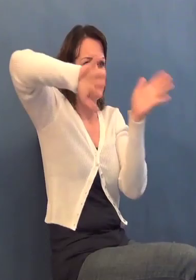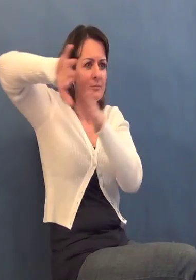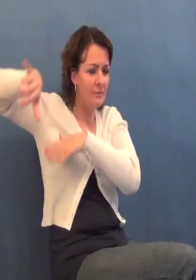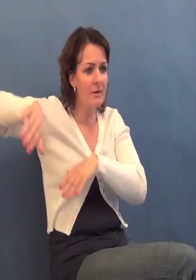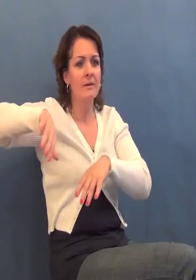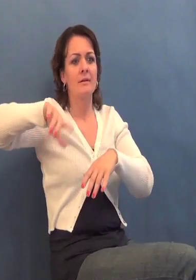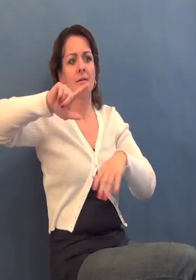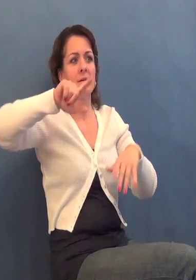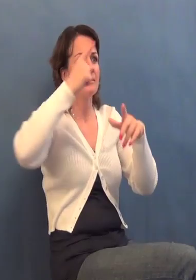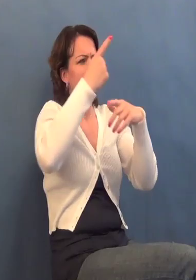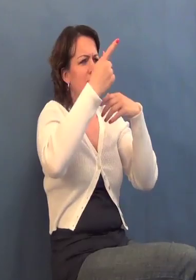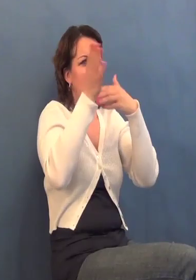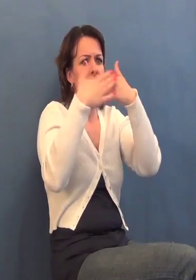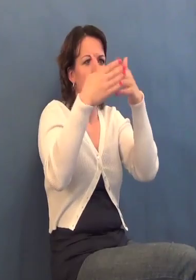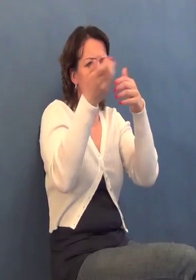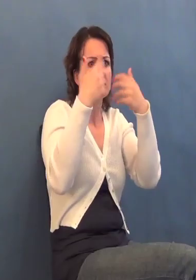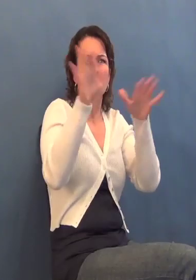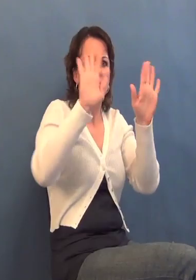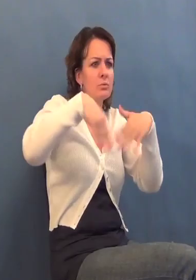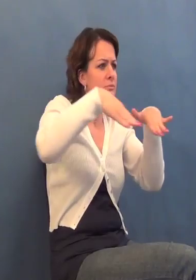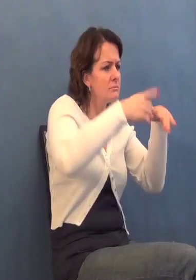Otwierają drzwi, ale jedne drzwi są zamknięte.